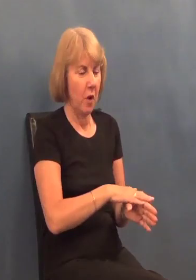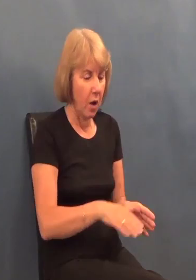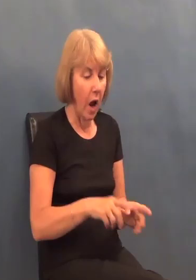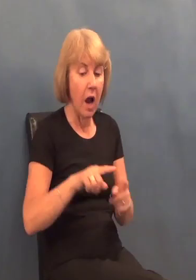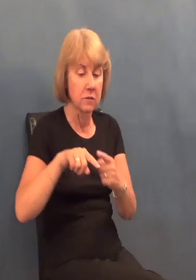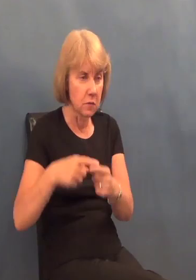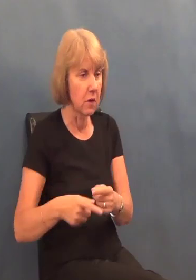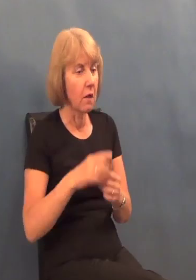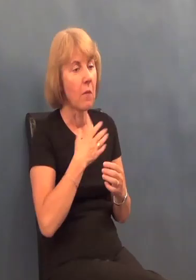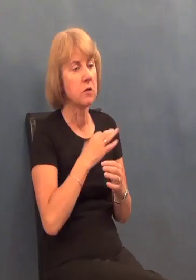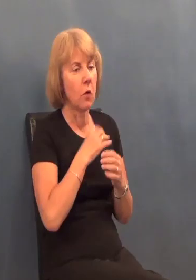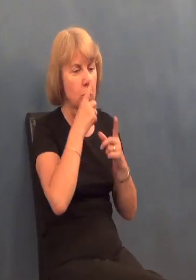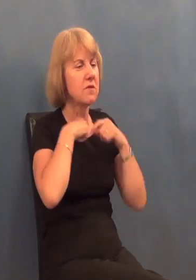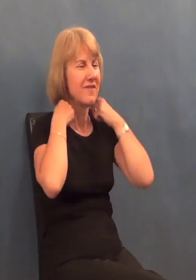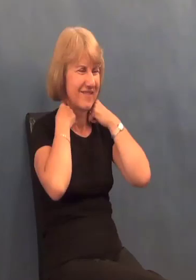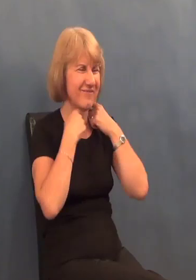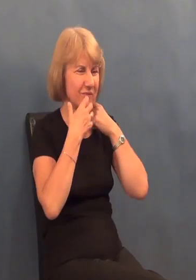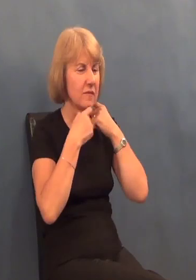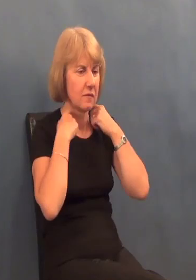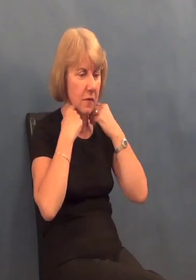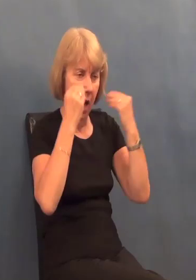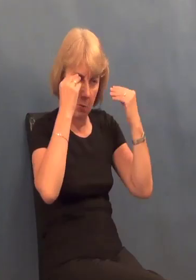Obok leży ta gruszka, która wcześniej mu wypadła. Mężczyzna zdejmuje z szyi chustkę, ma na sobie też kapelusz.